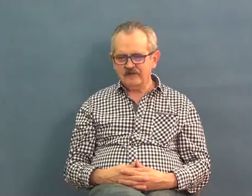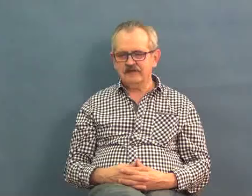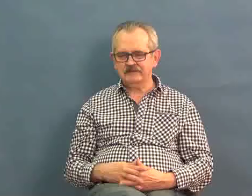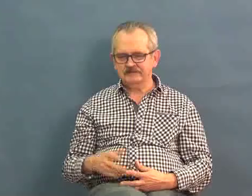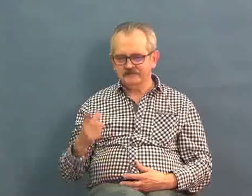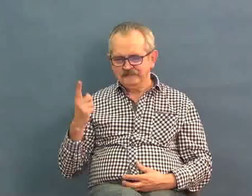Aha.